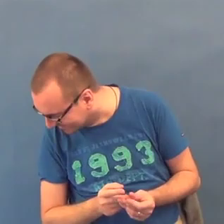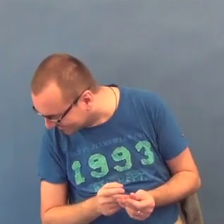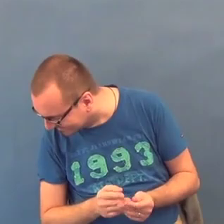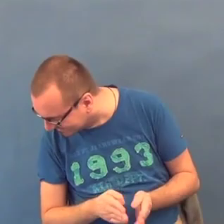Następny.